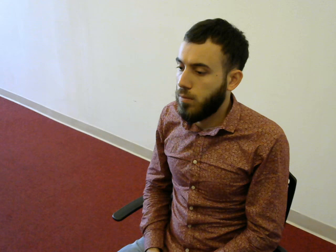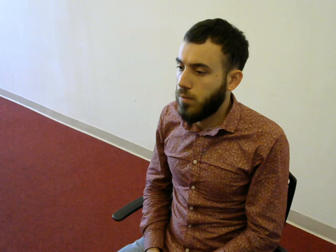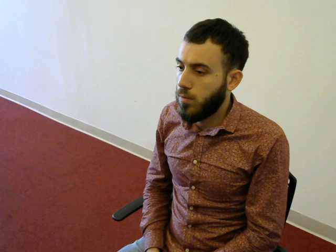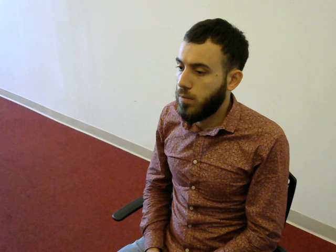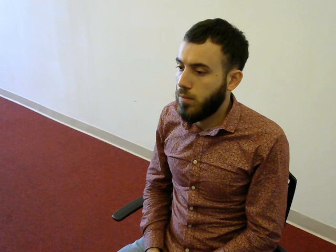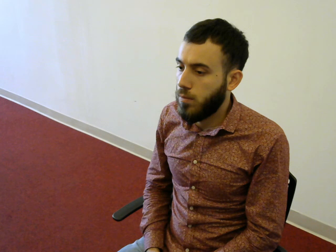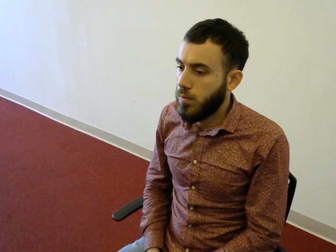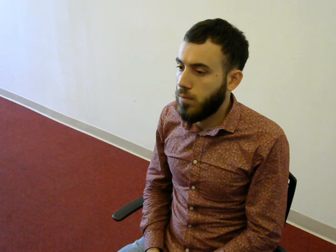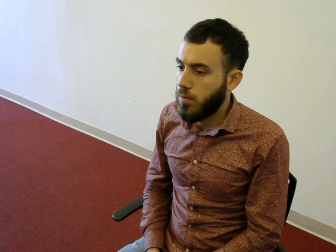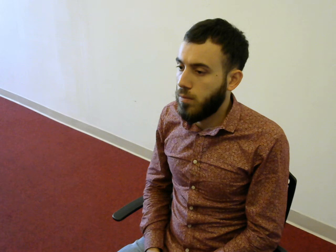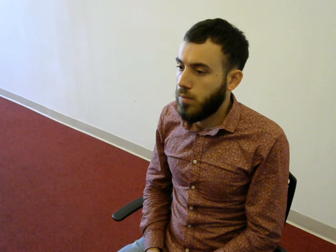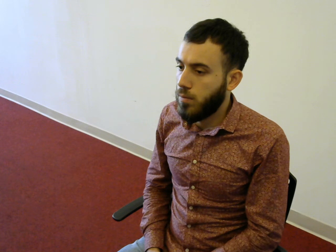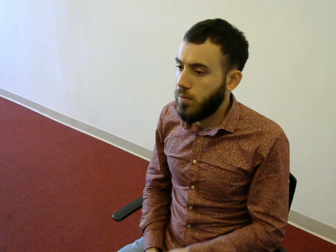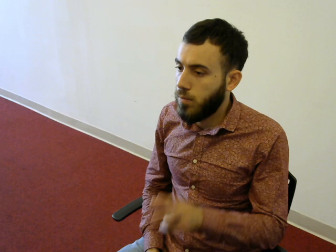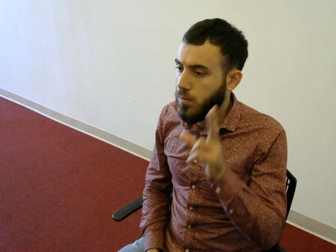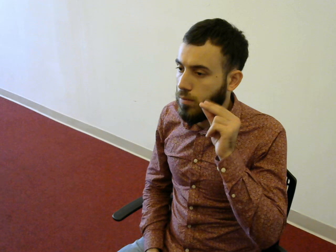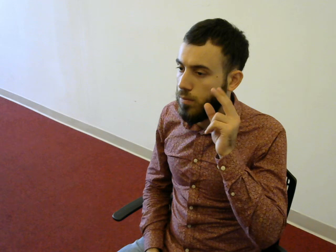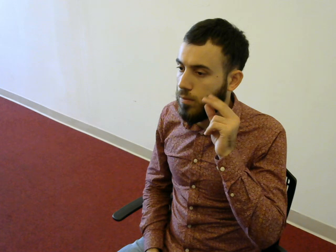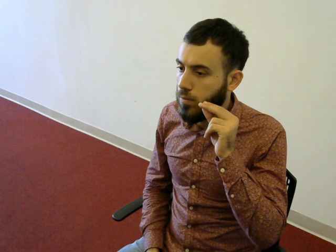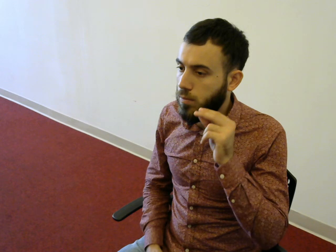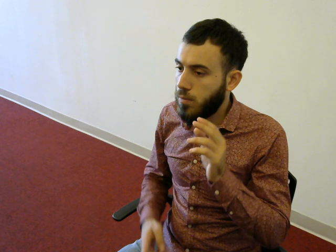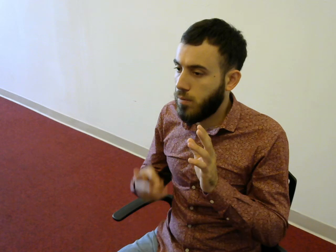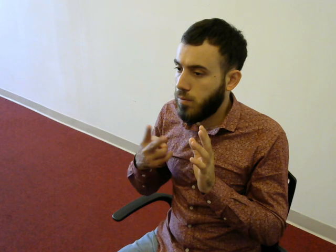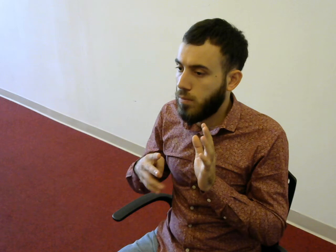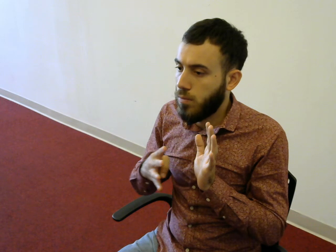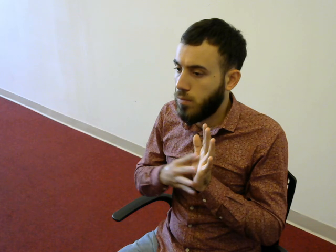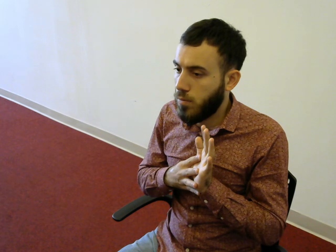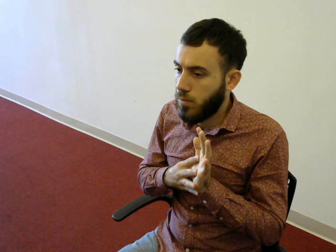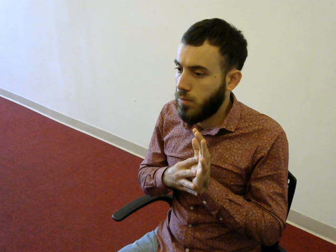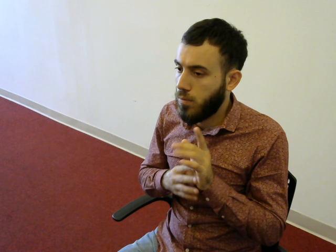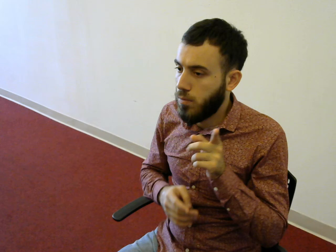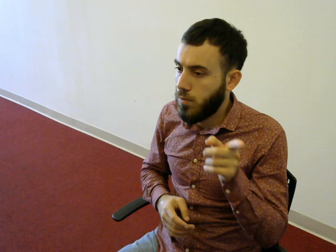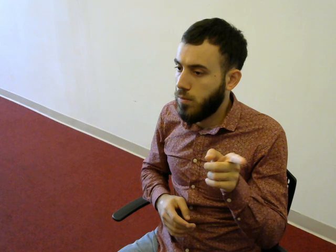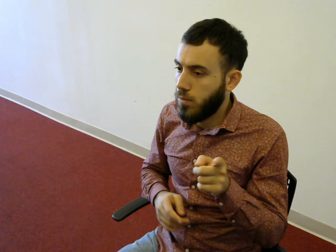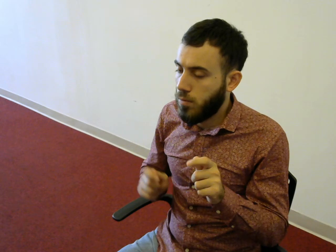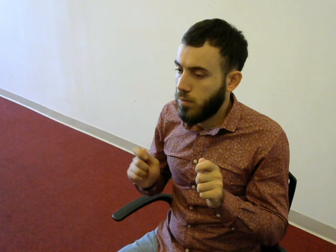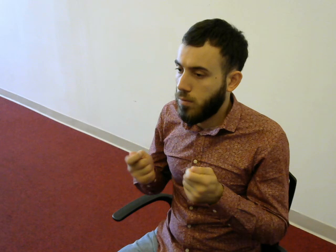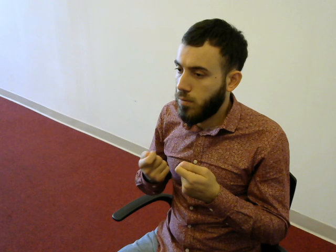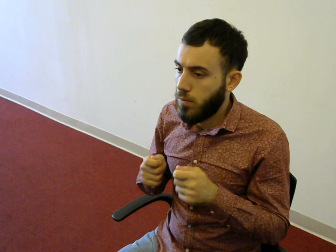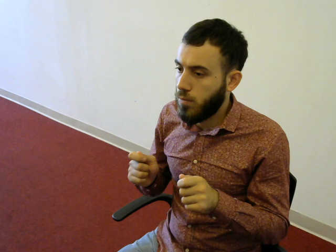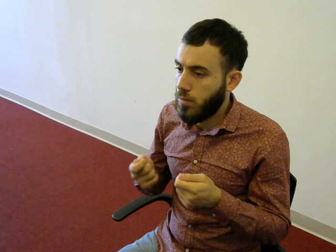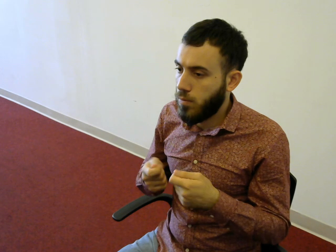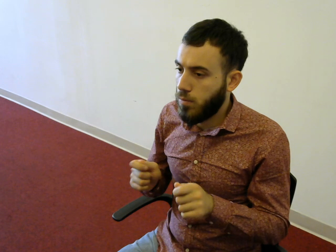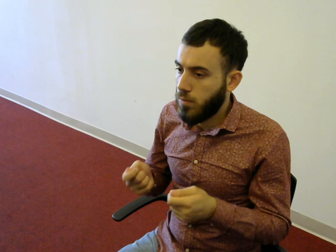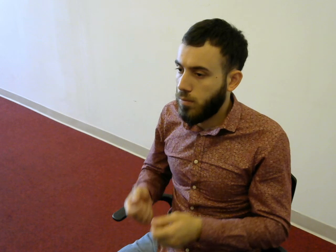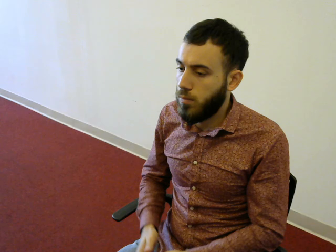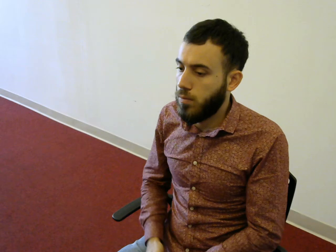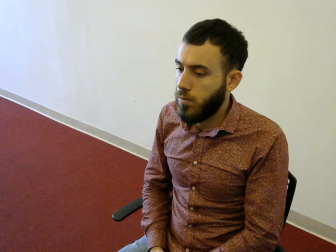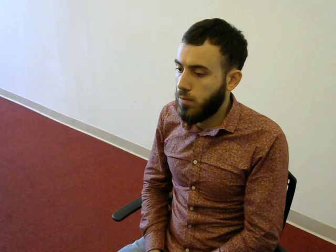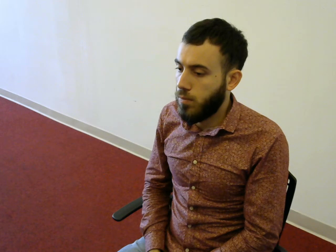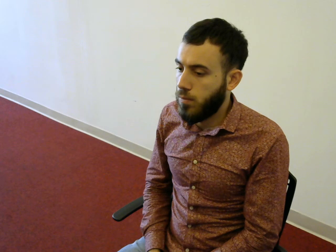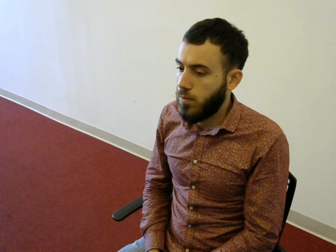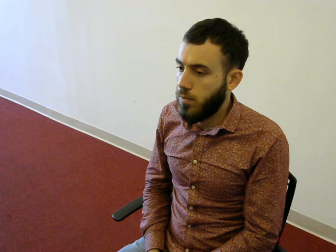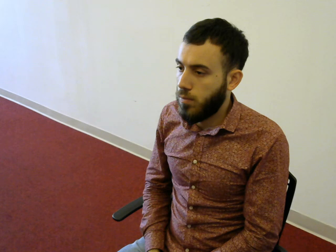Ayın 29-u onun toyudur